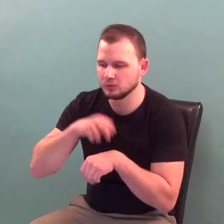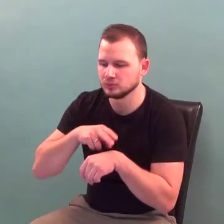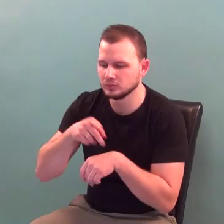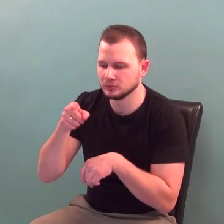O której godzinie?